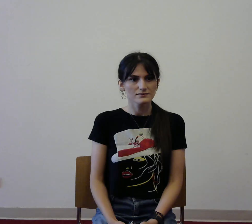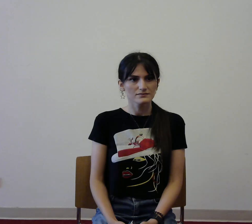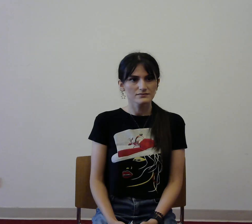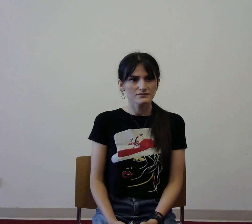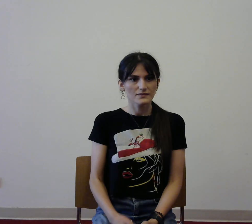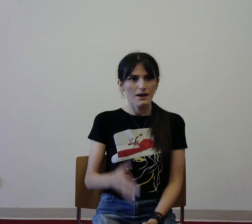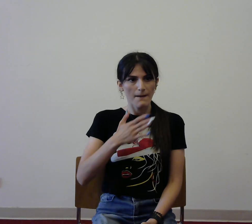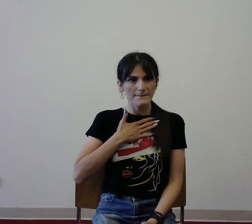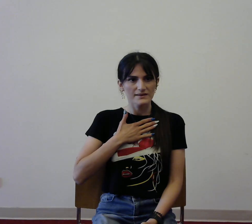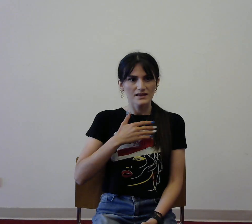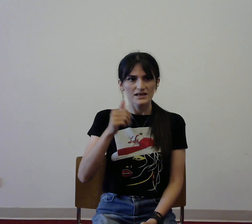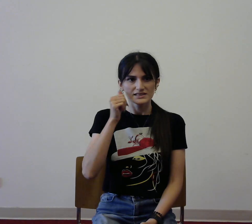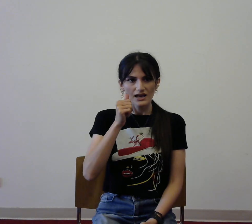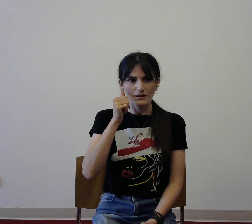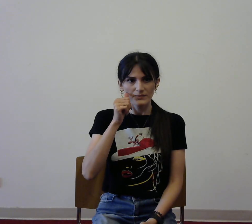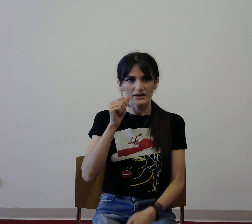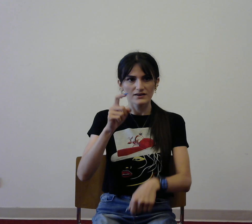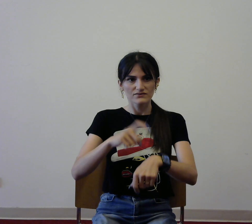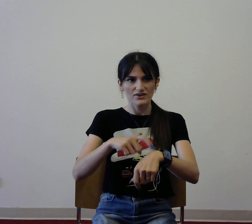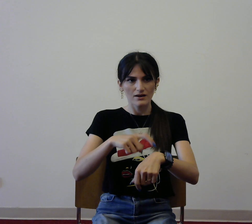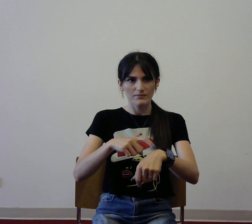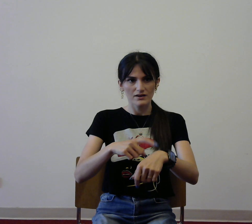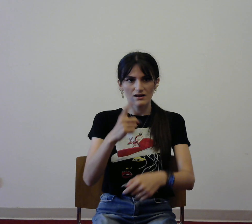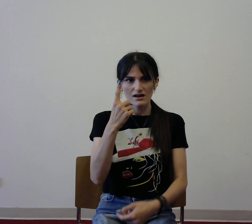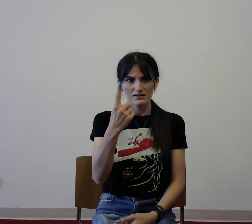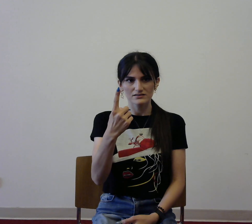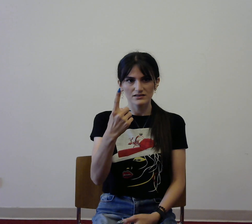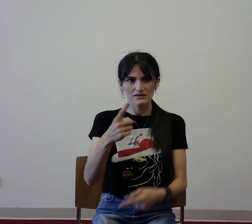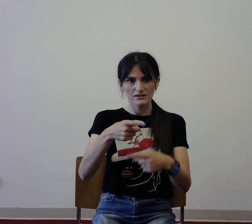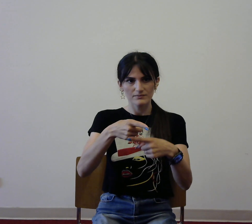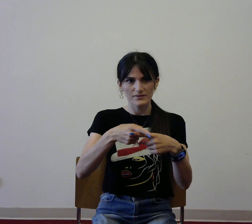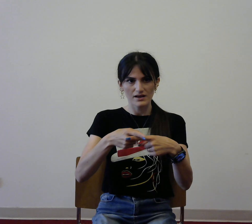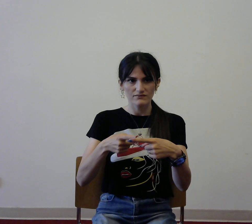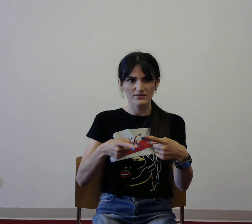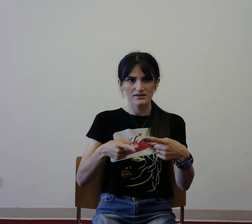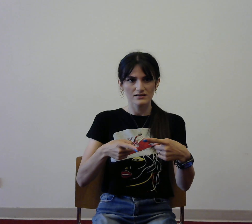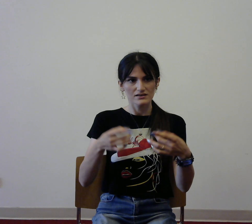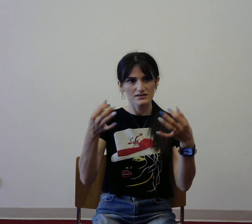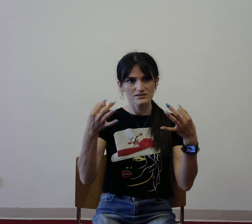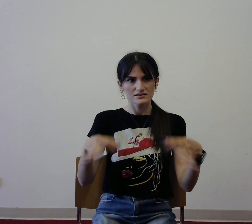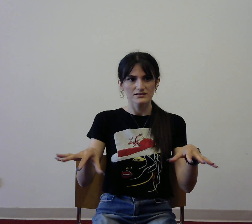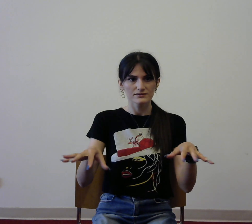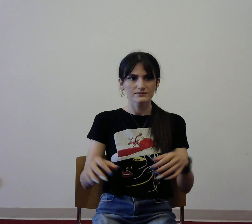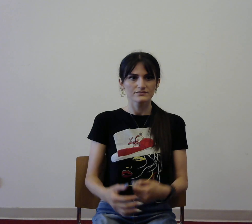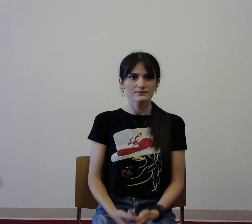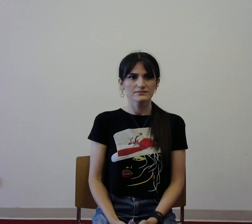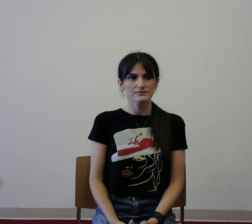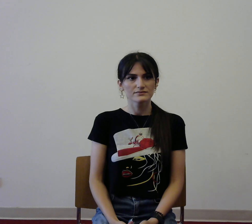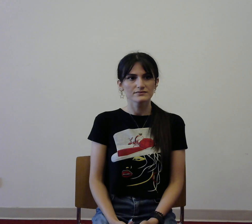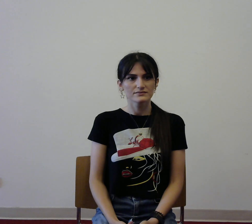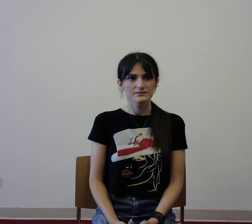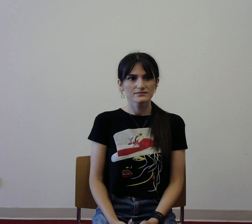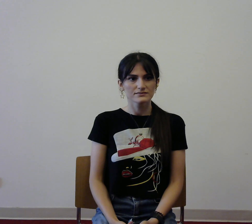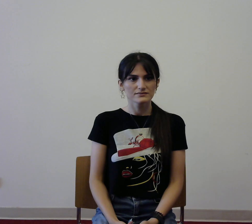Mən sabah saat birin yarısı boşam